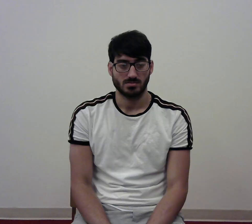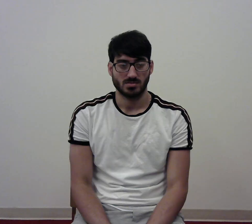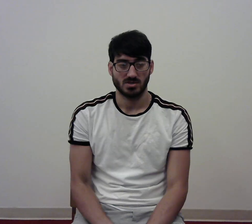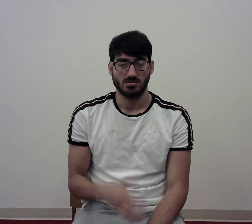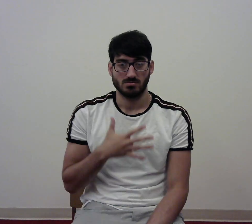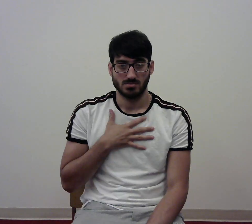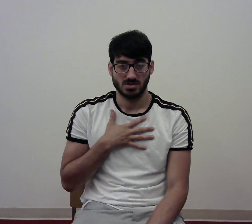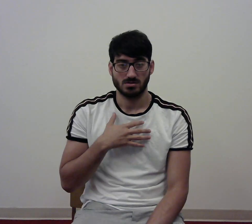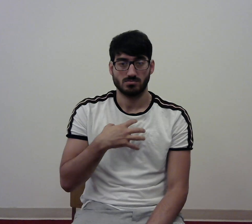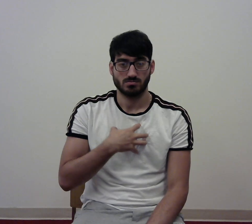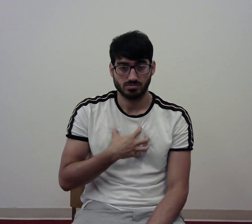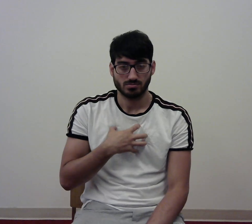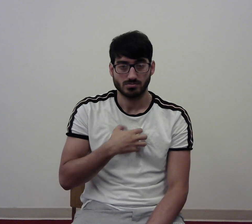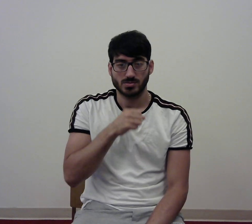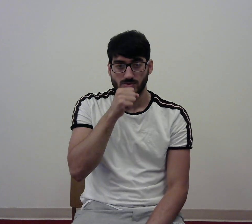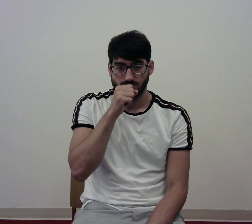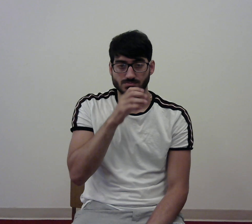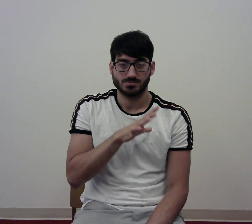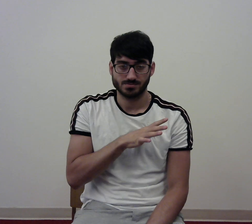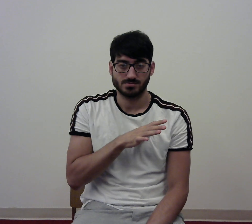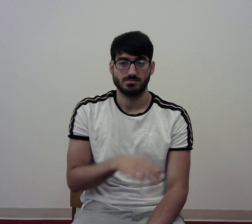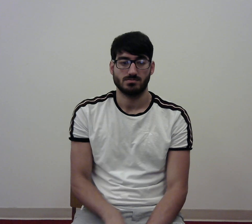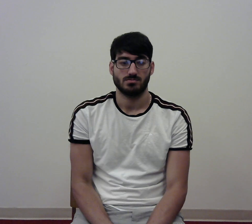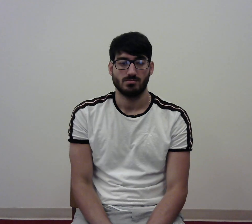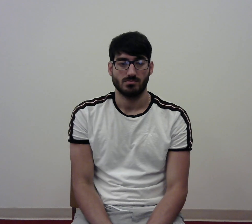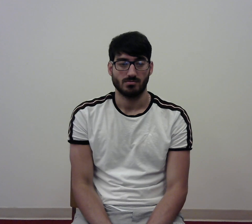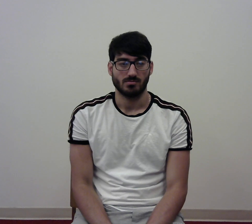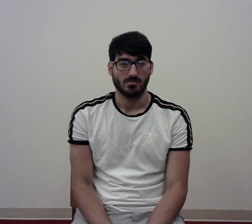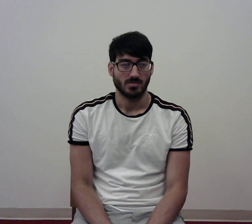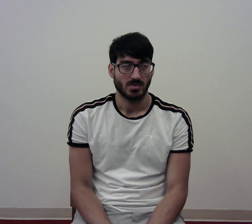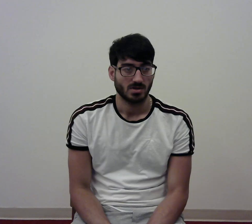Mən zökəm olmuşam